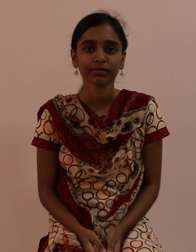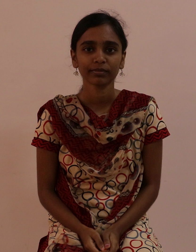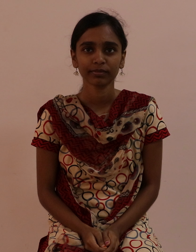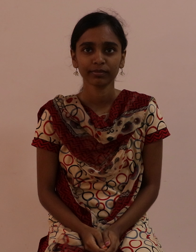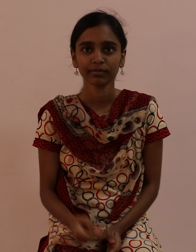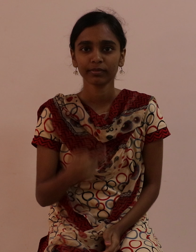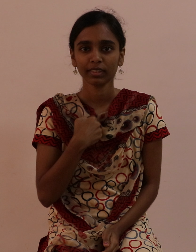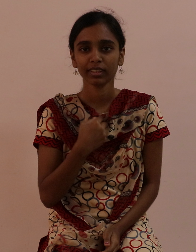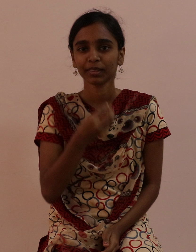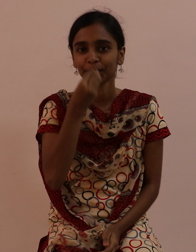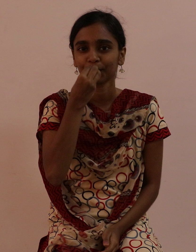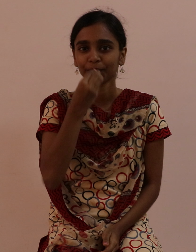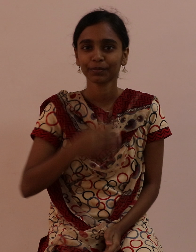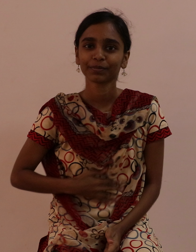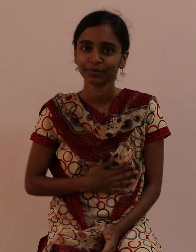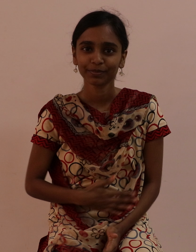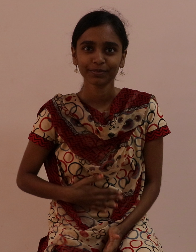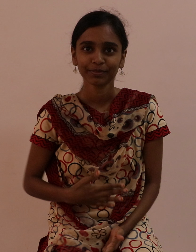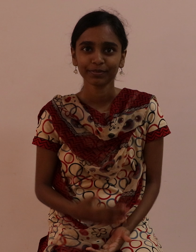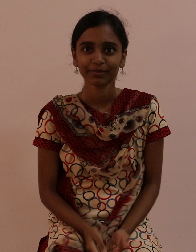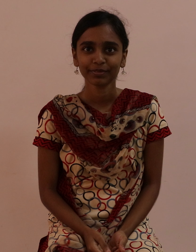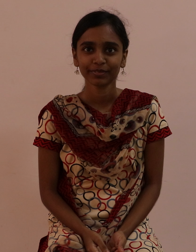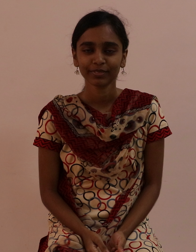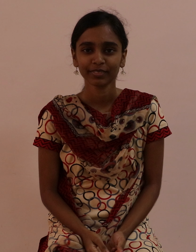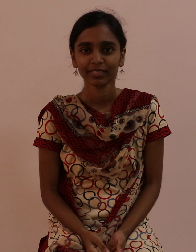i am hungry